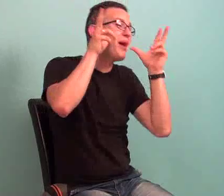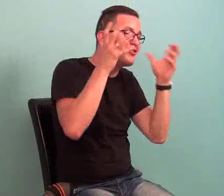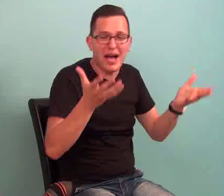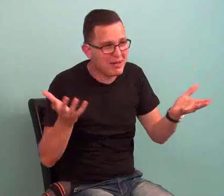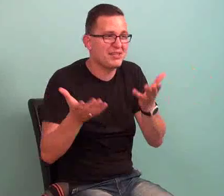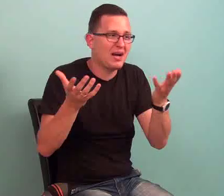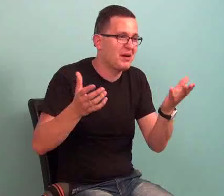"Gdzie? Nie ma."